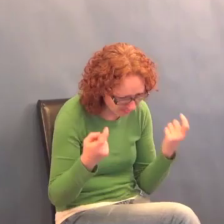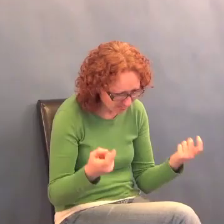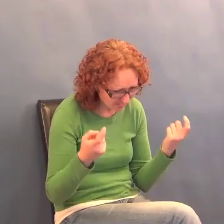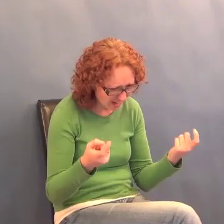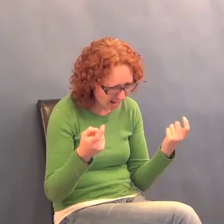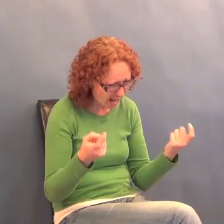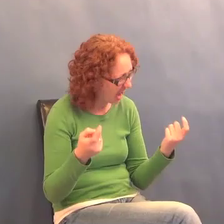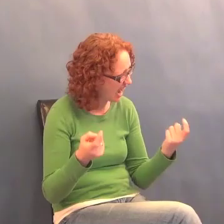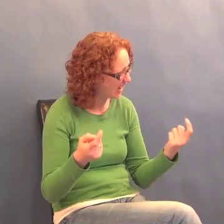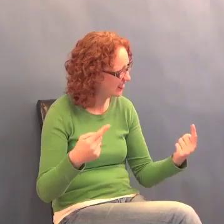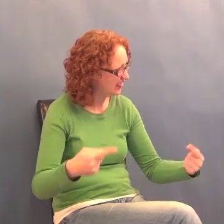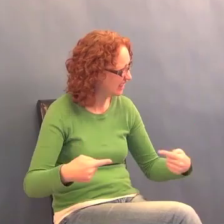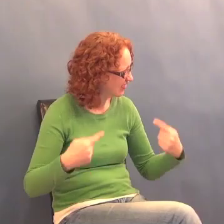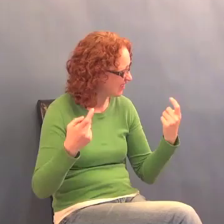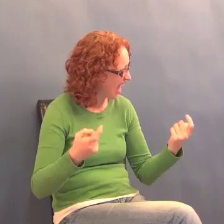To są narty.